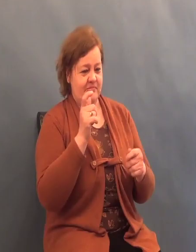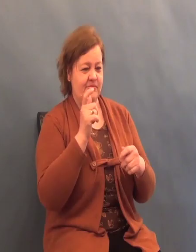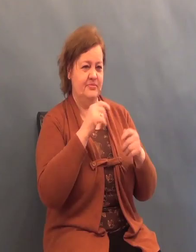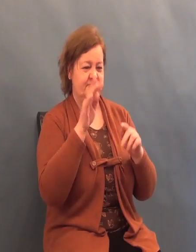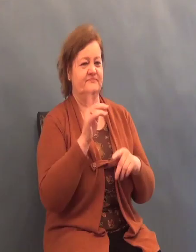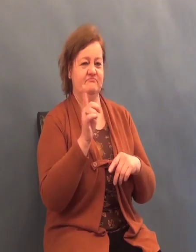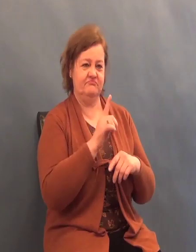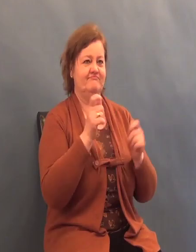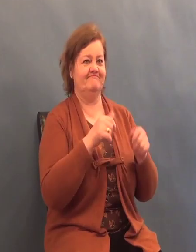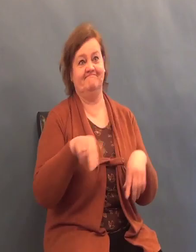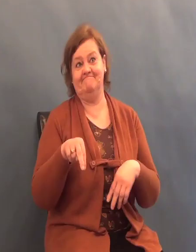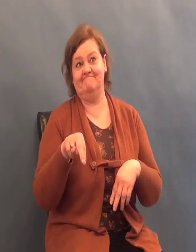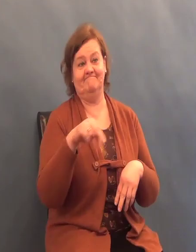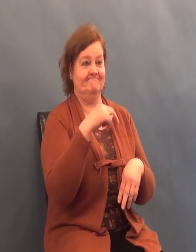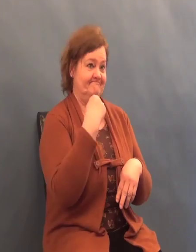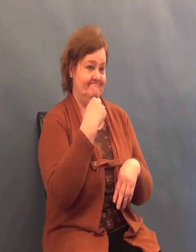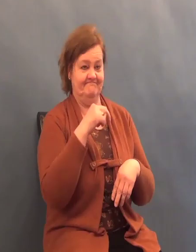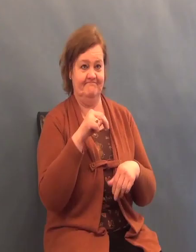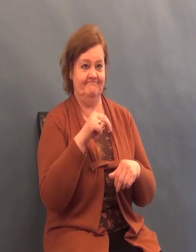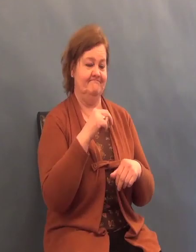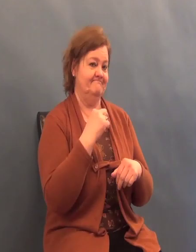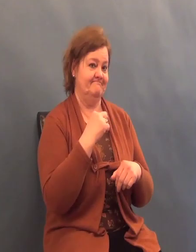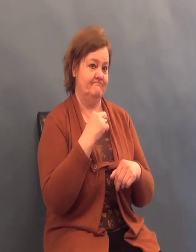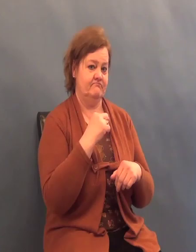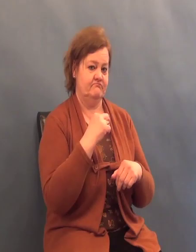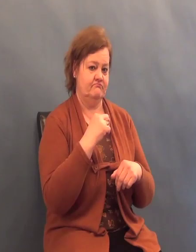Policjant podchodzi, a mężczyzna odwraca się i patrzą na siebie.